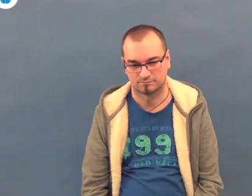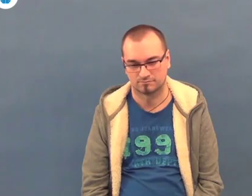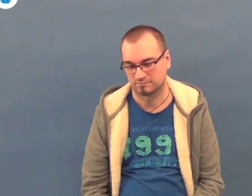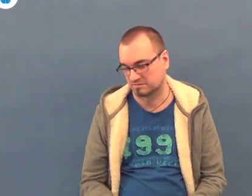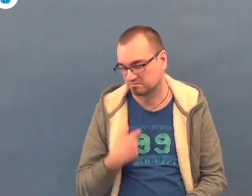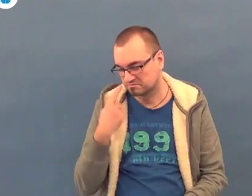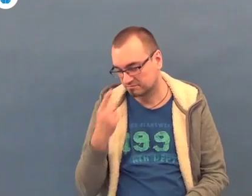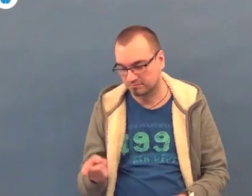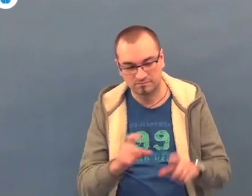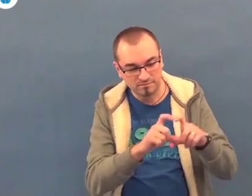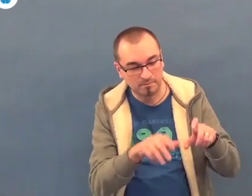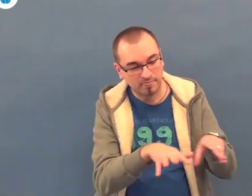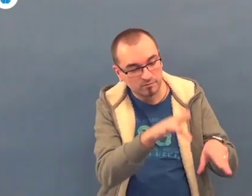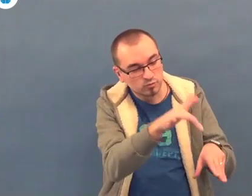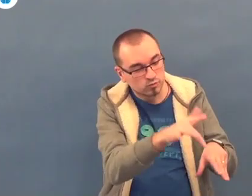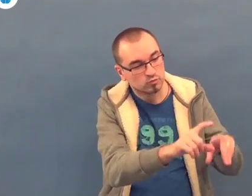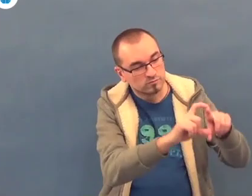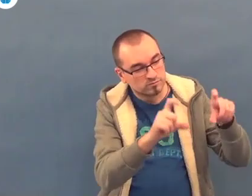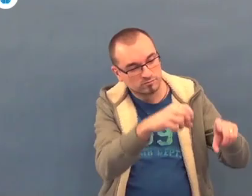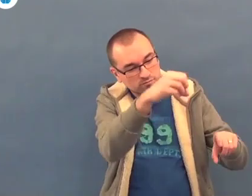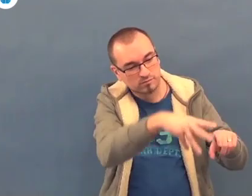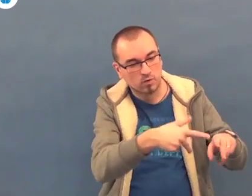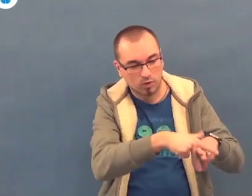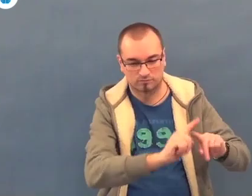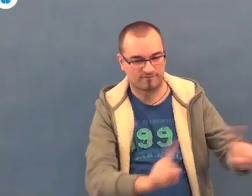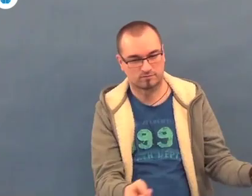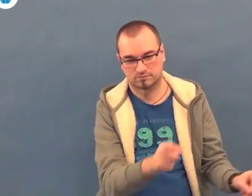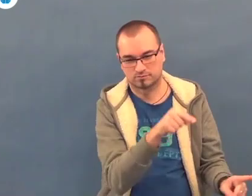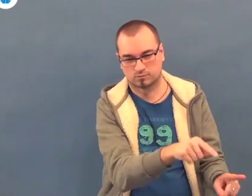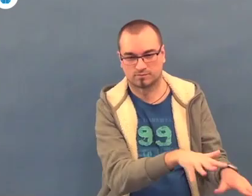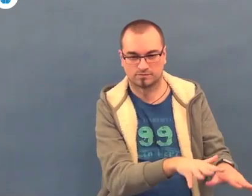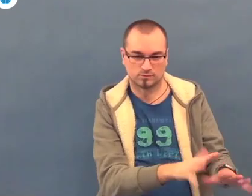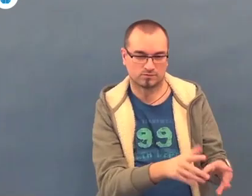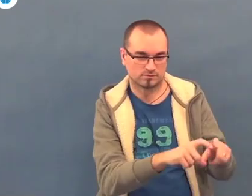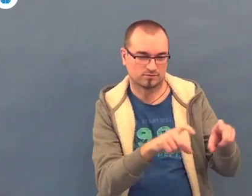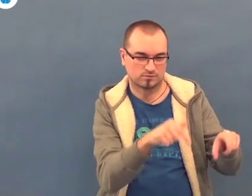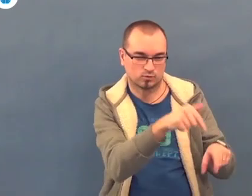Ja widzę, że w środku budynku nie wolno kąpać koni pod prysznicem, tu, w tym miejscu, w środku budynku.